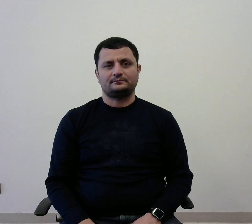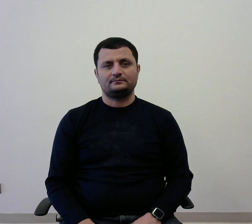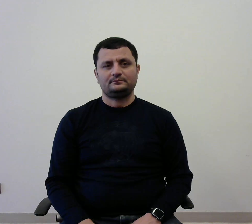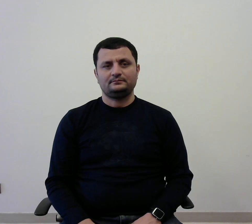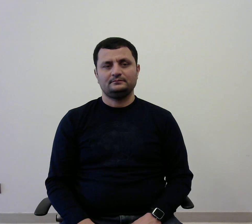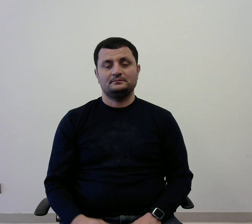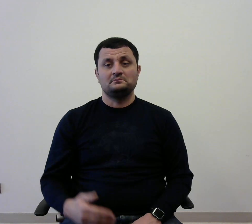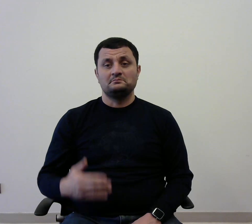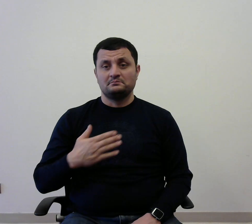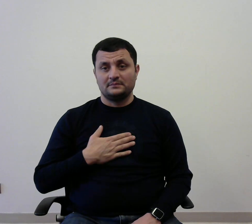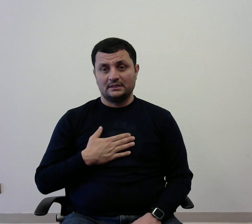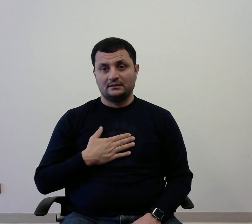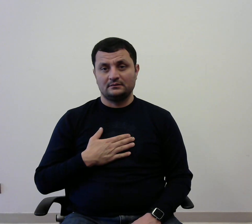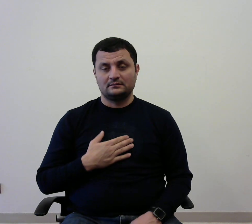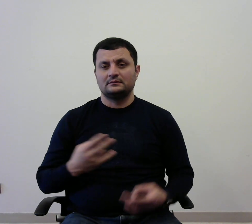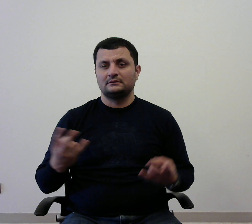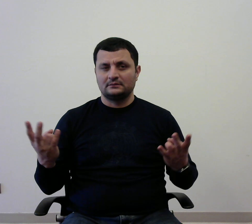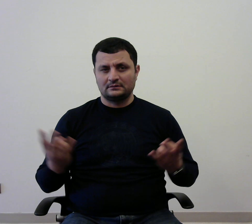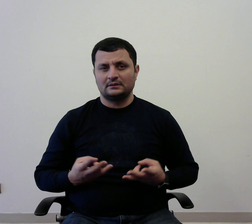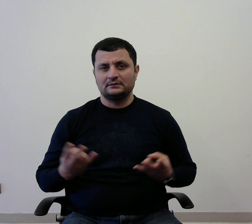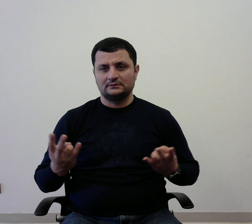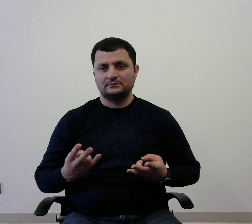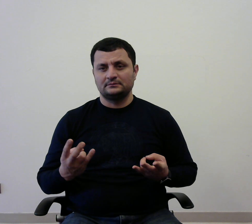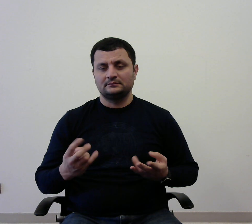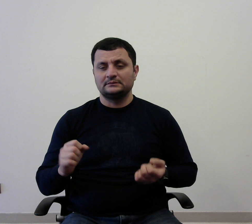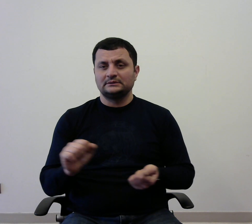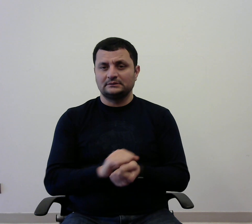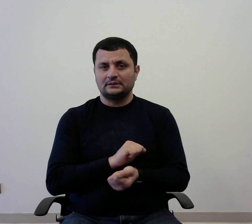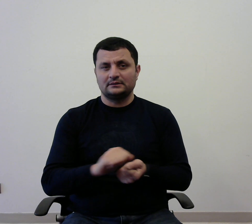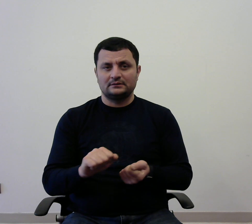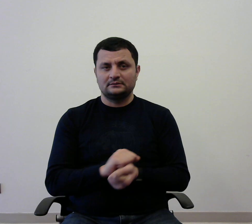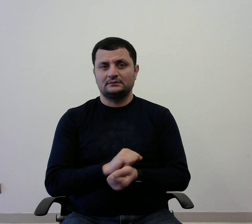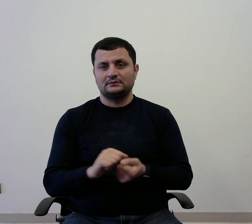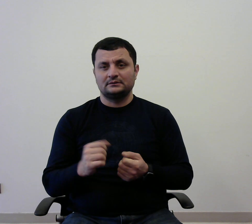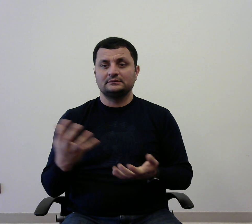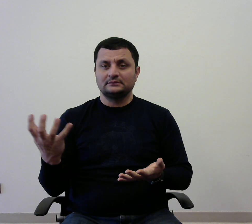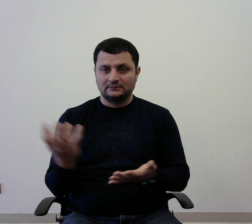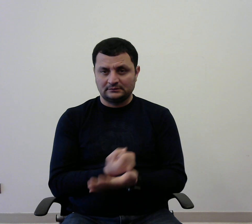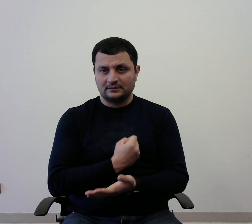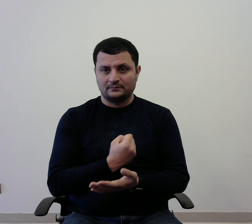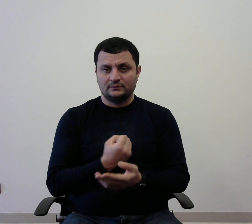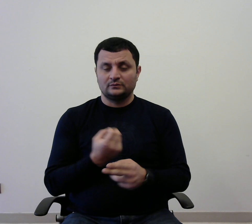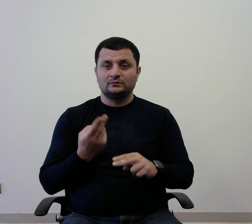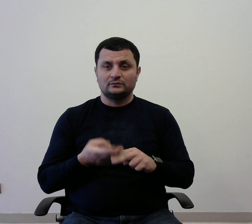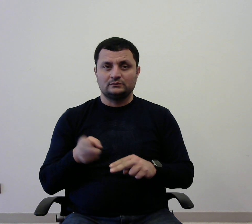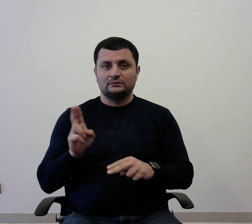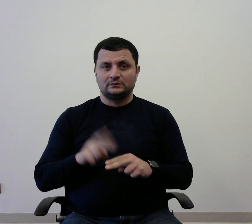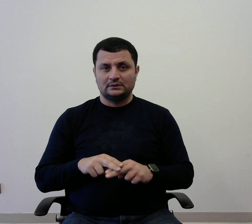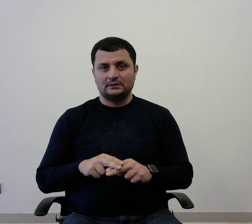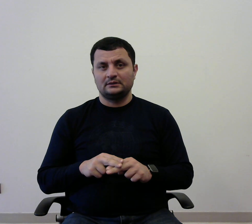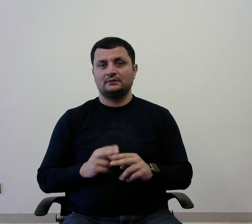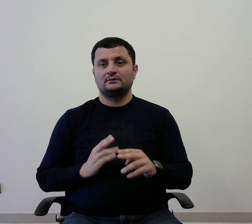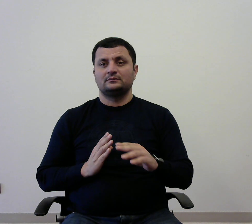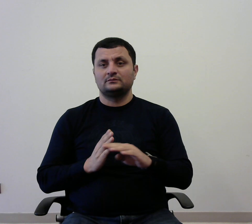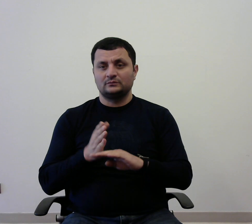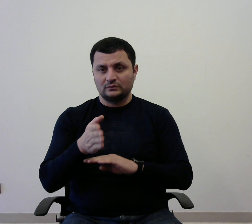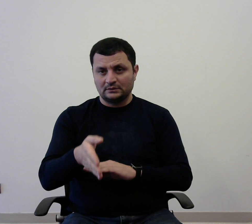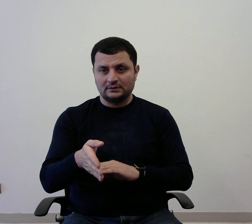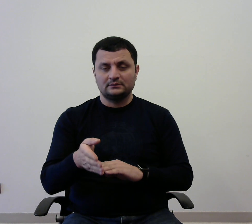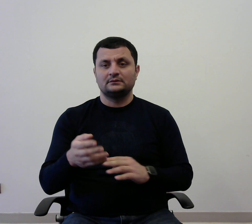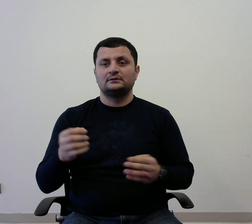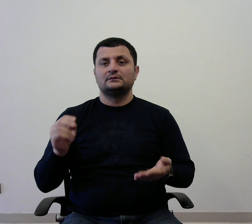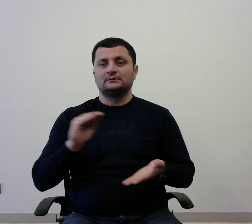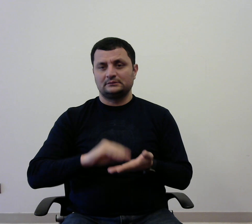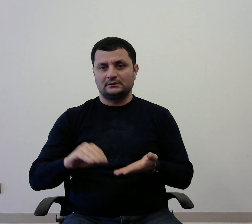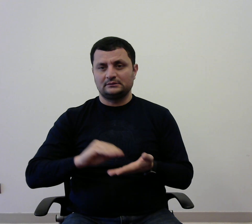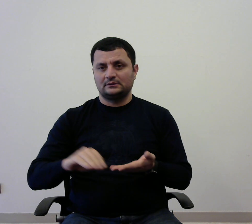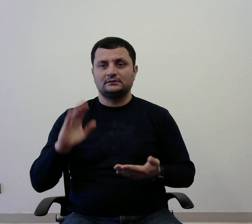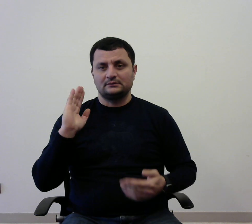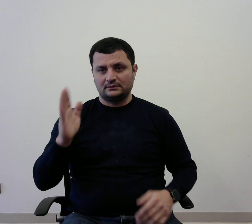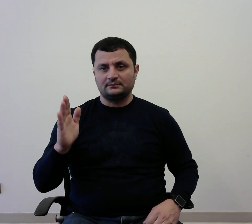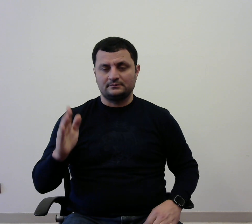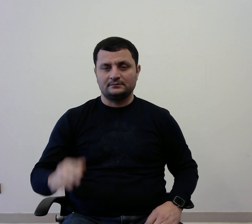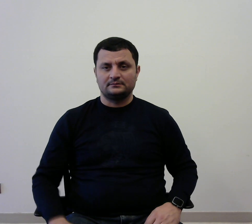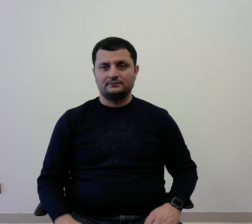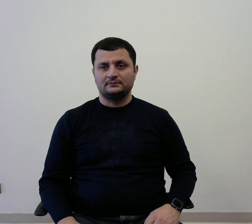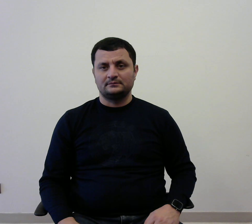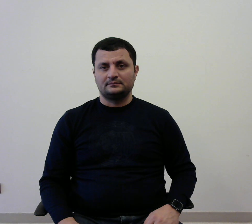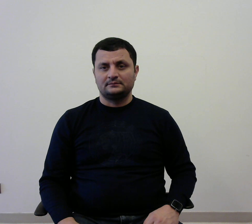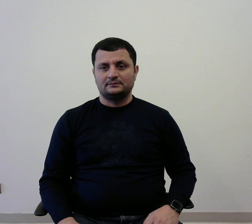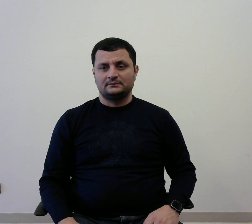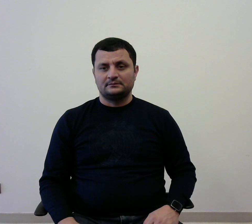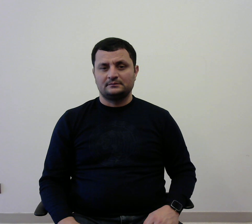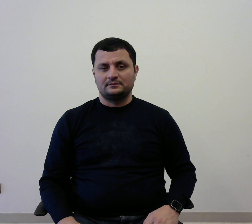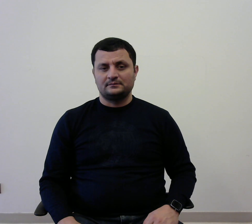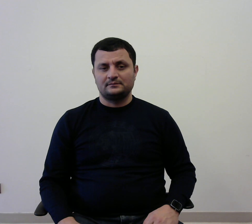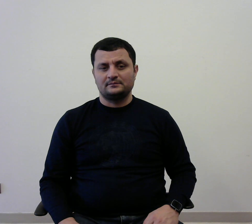Mən lazımlı kağızları tapmaq üçün müraciət yazacam